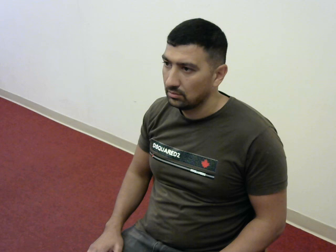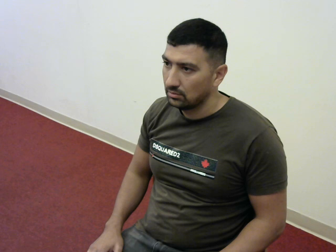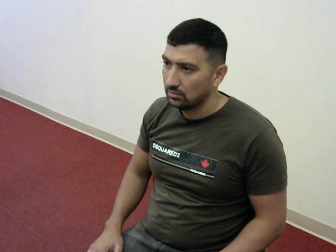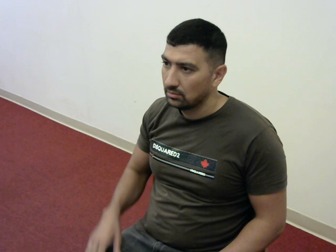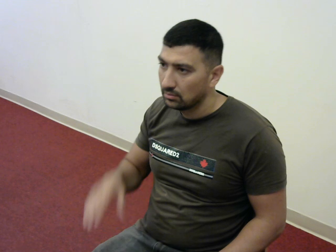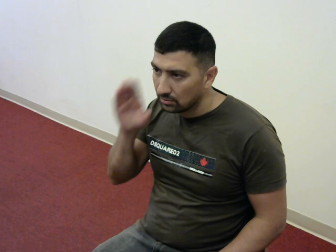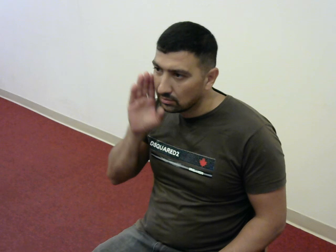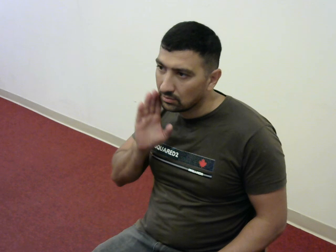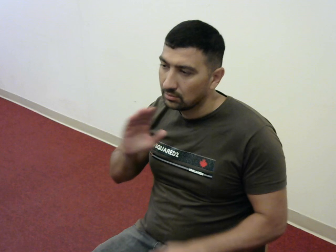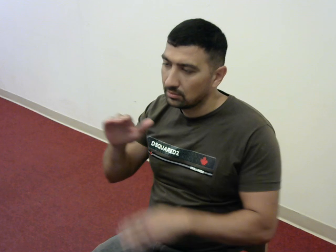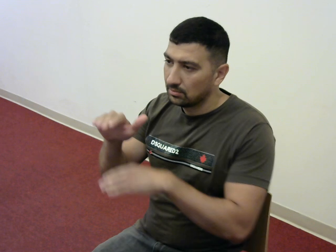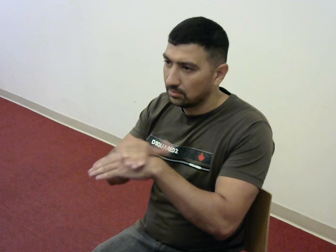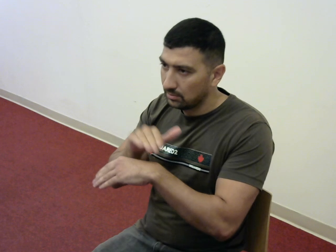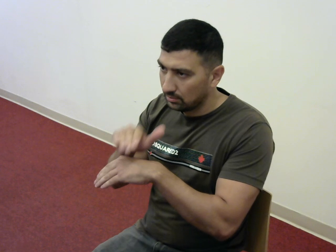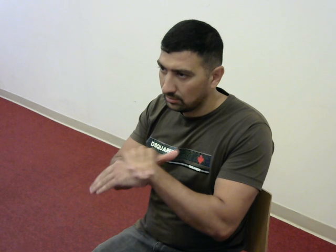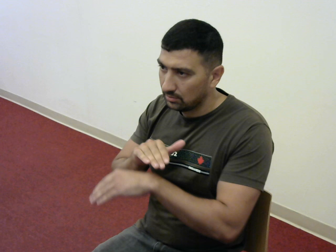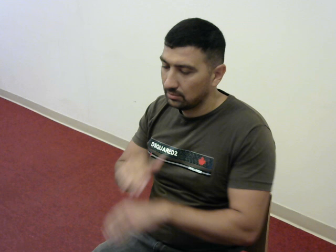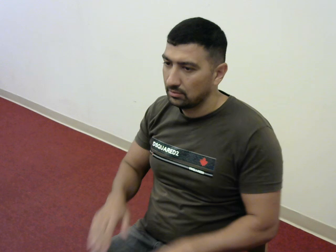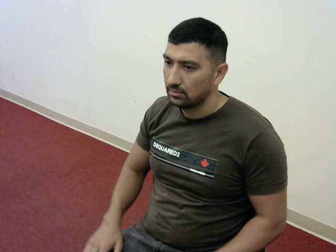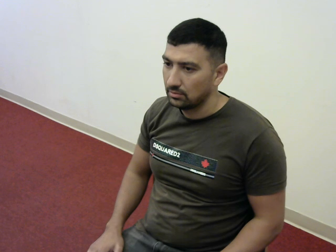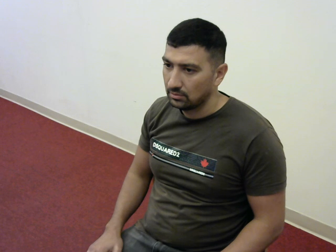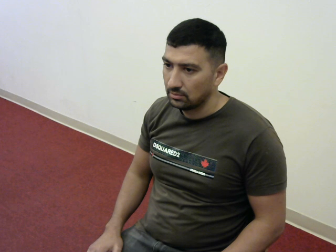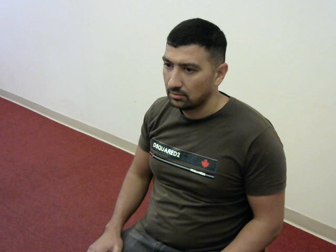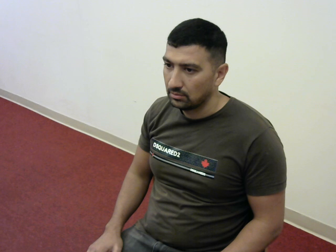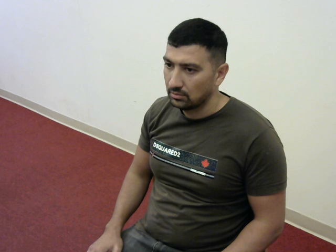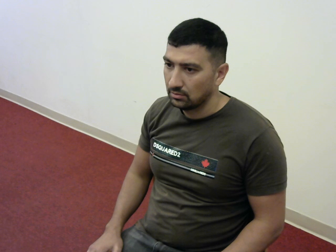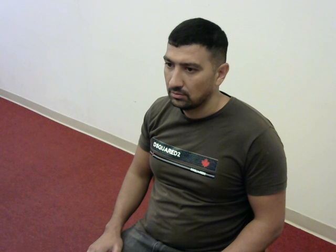Sabahınız xeyir